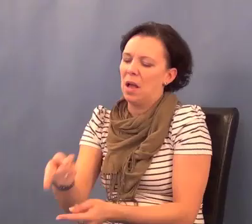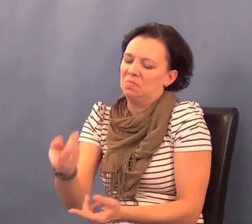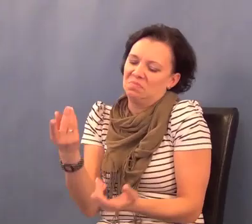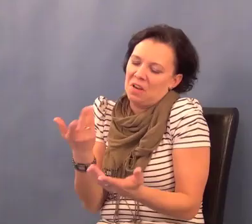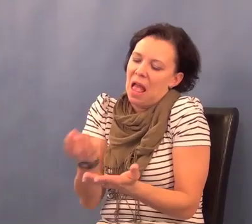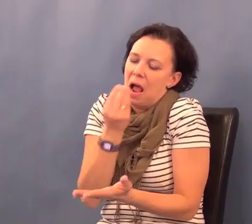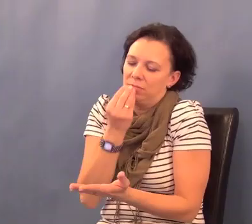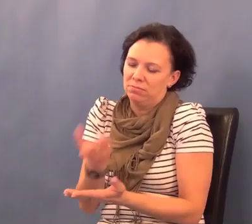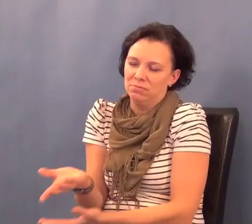A to jest na jedzenie.